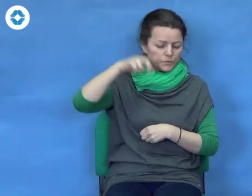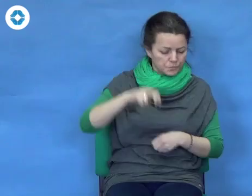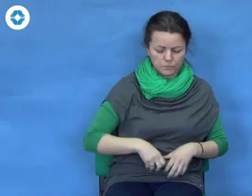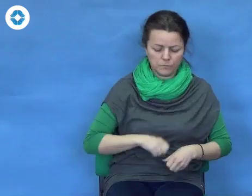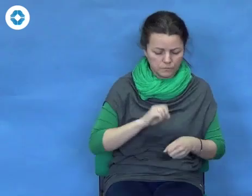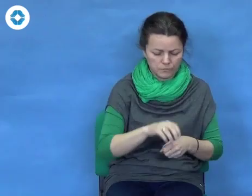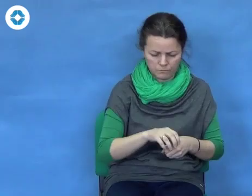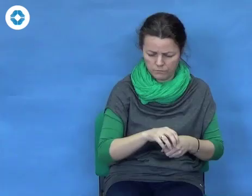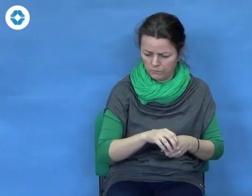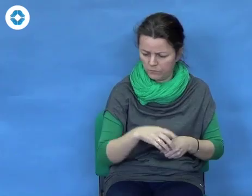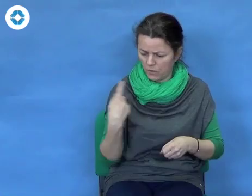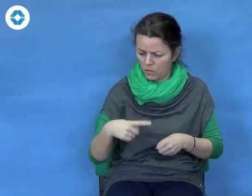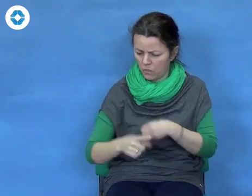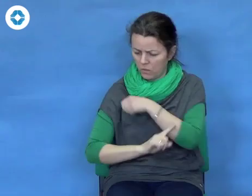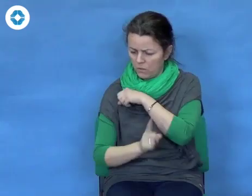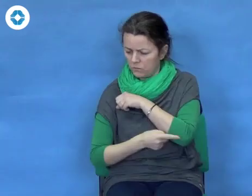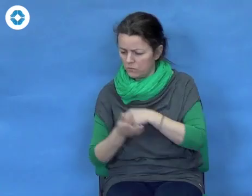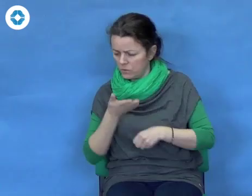Chciał przełożyć gruszki do kosza, ale zauważył, że jednego brakuje.